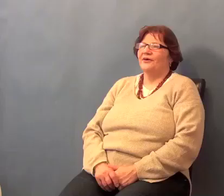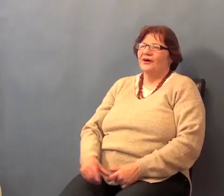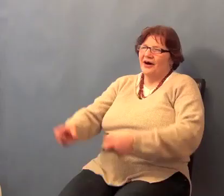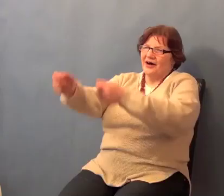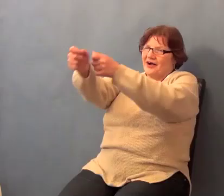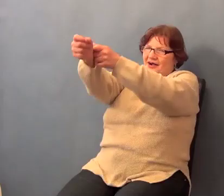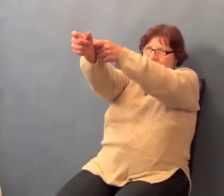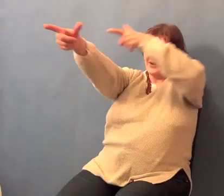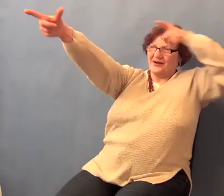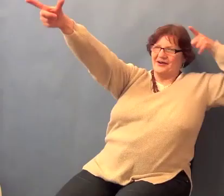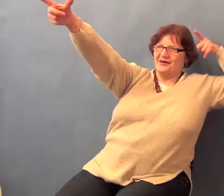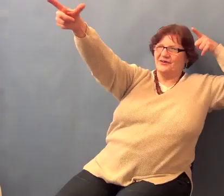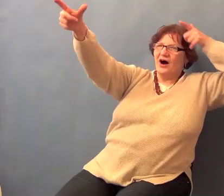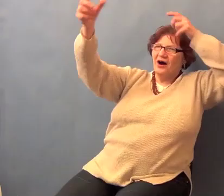Strzelił z łuku.